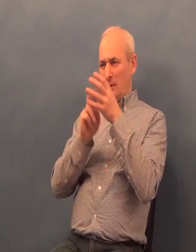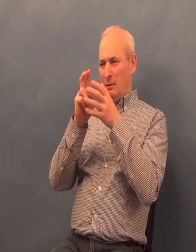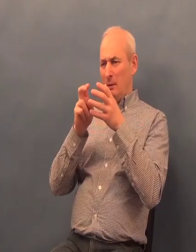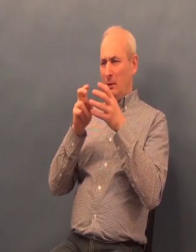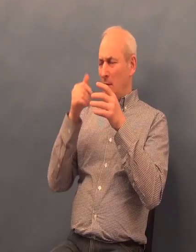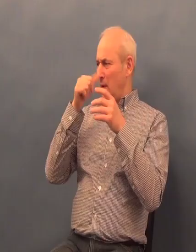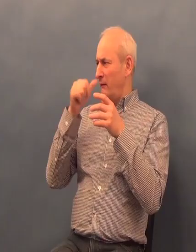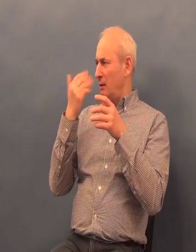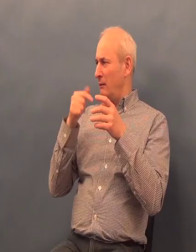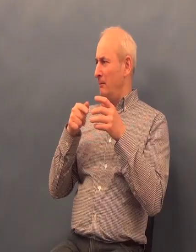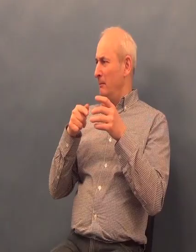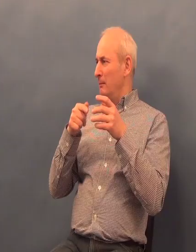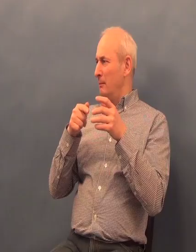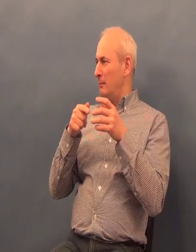Nie wiem, jak to się nazywa.